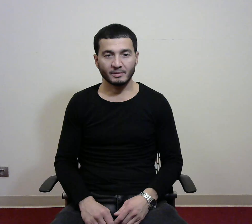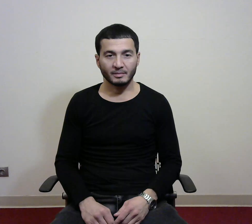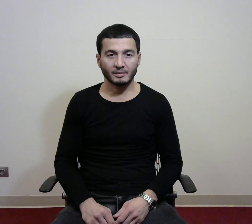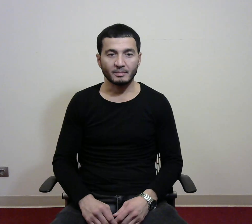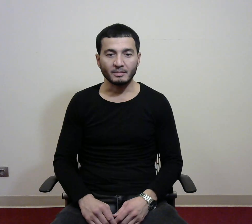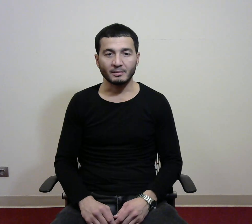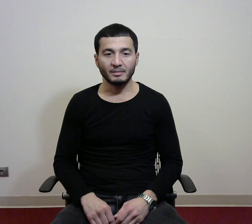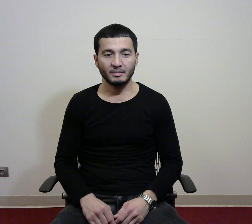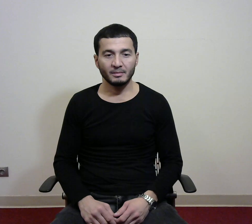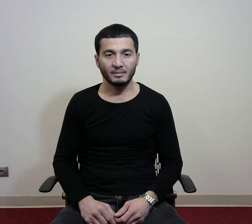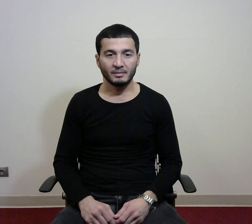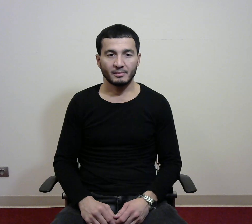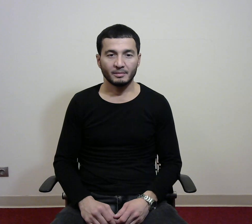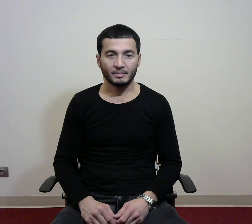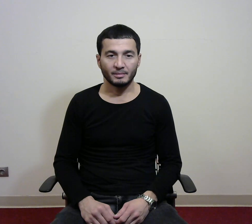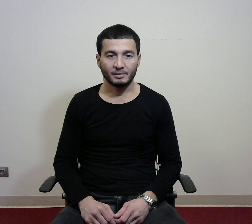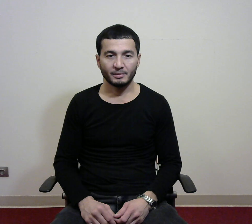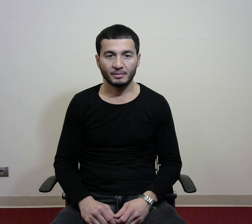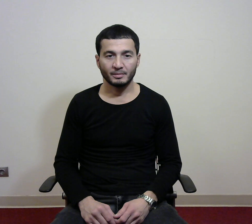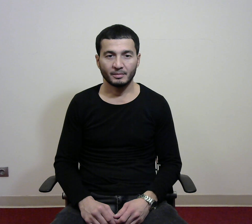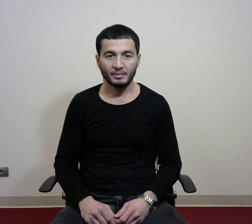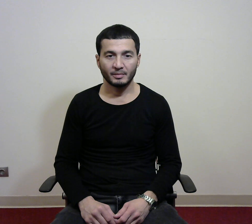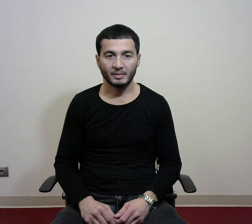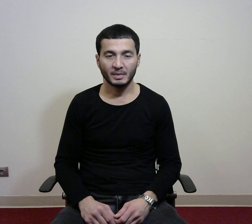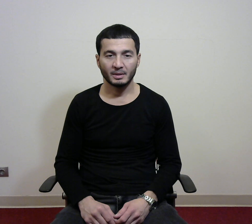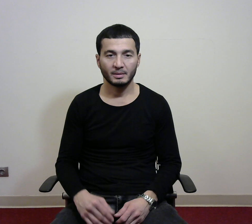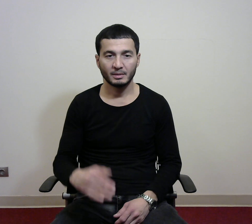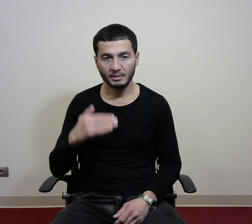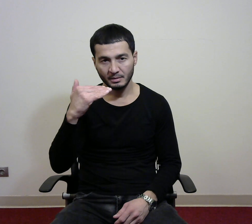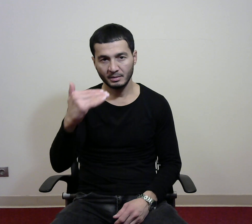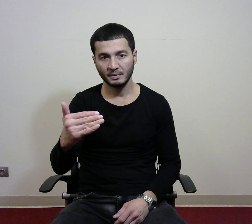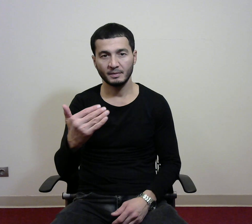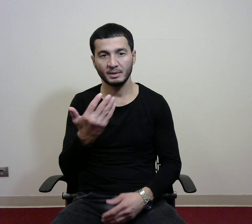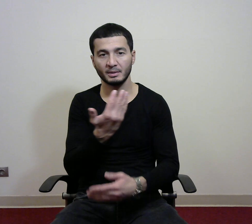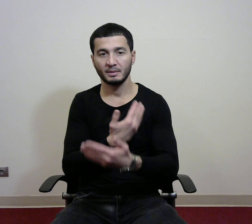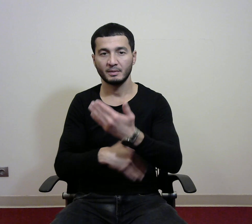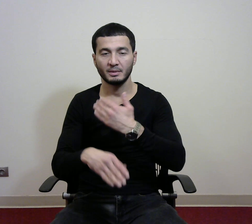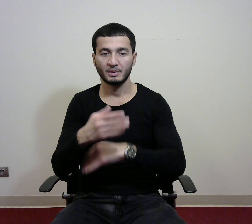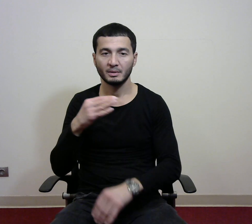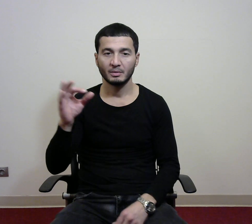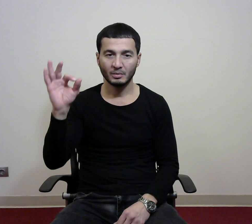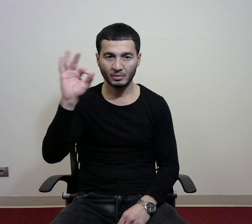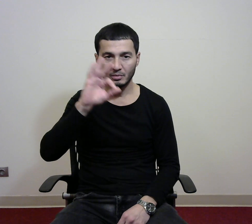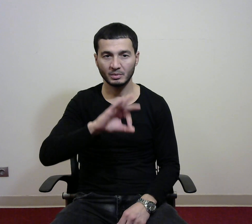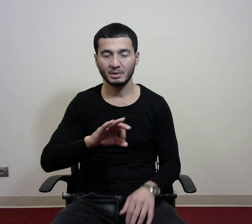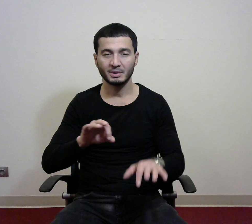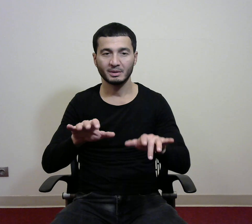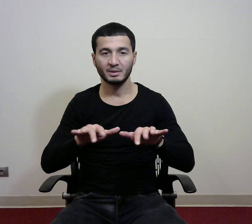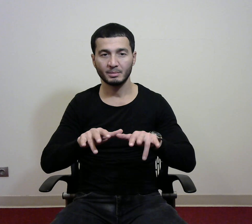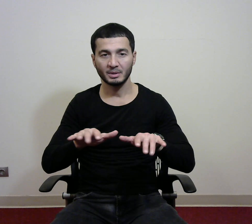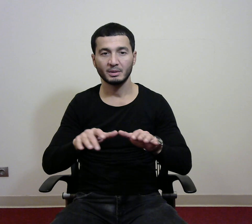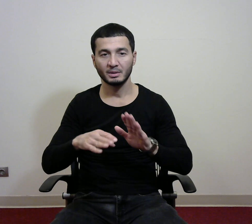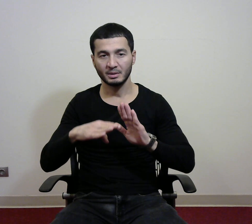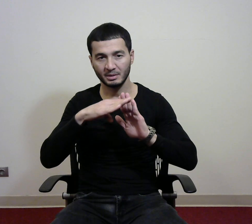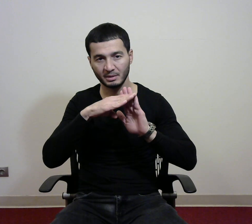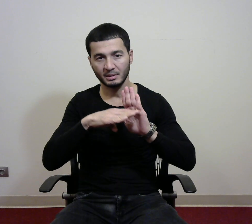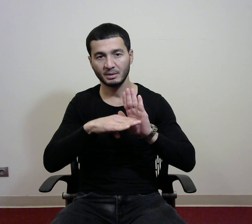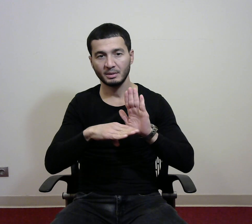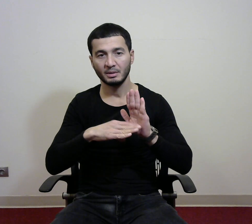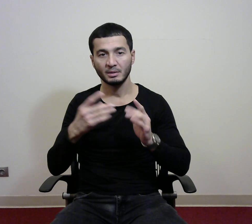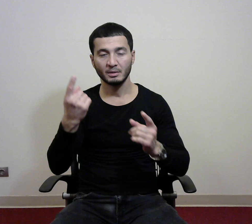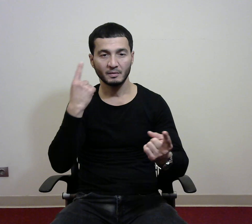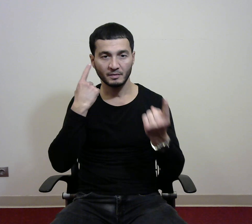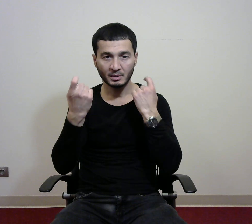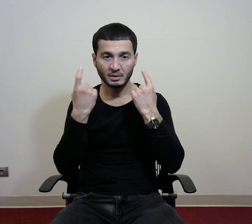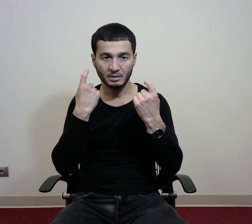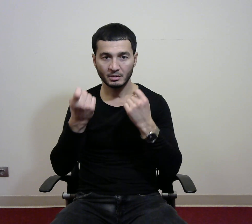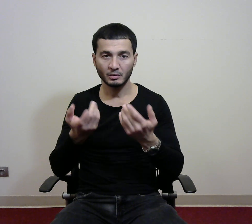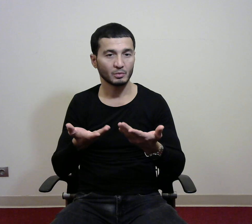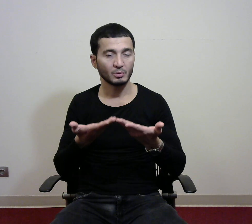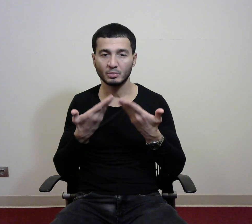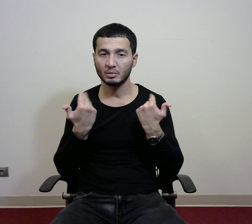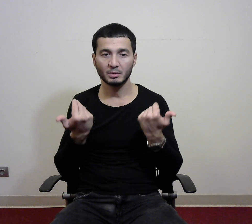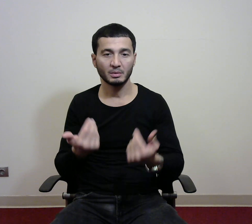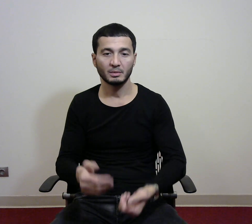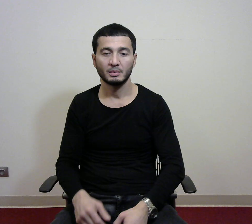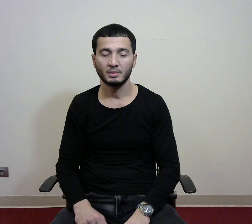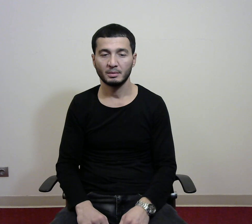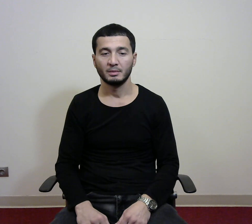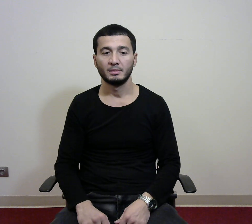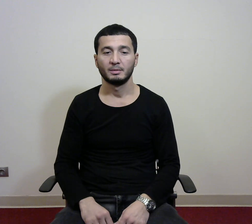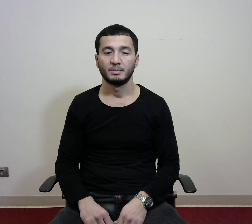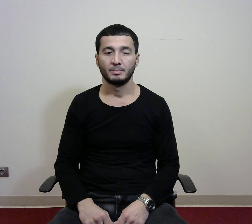Sizin əlilliyiniz haqqınızda sistemdə məlumat yoxdur